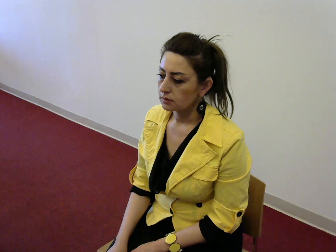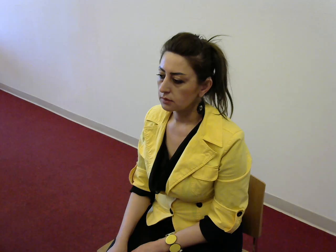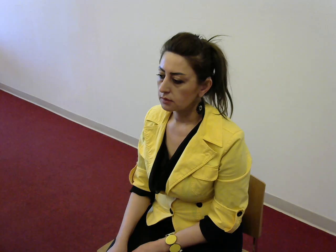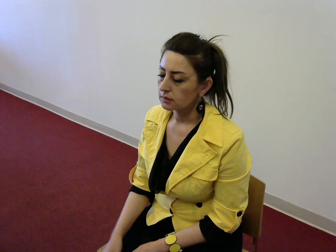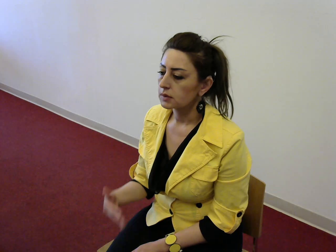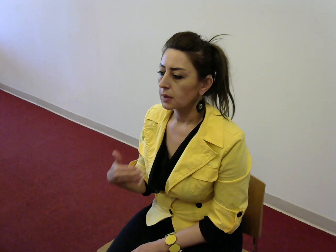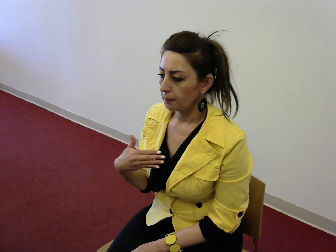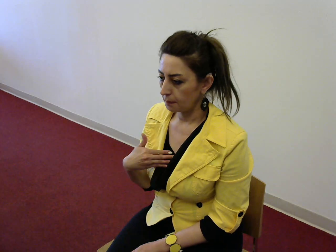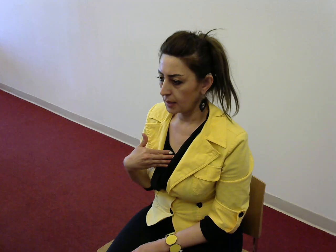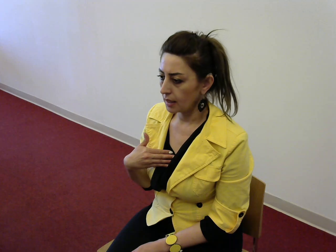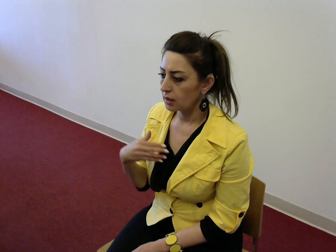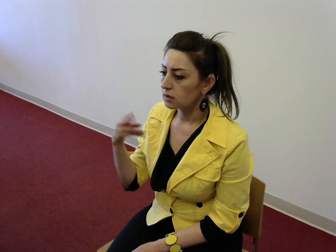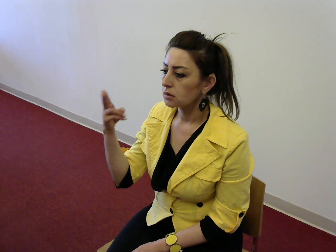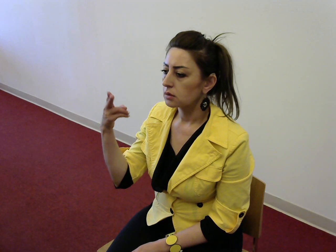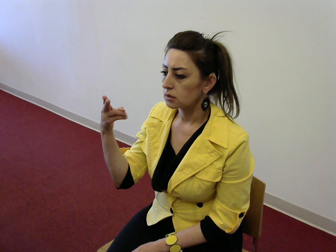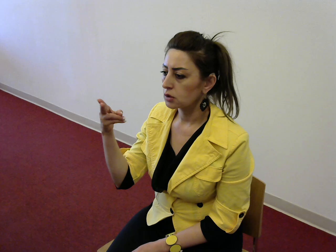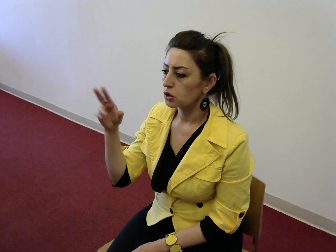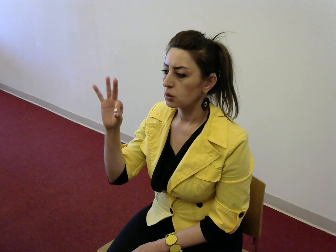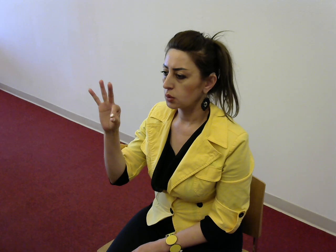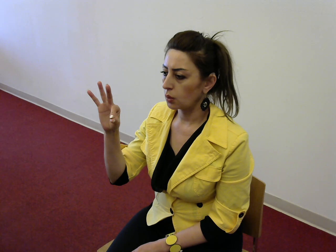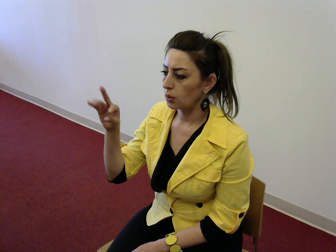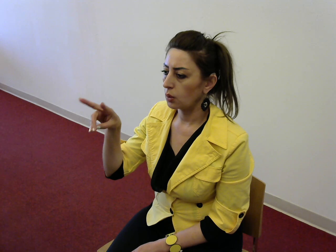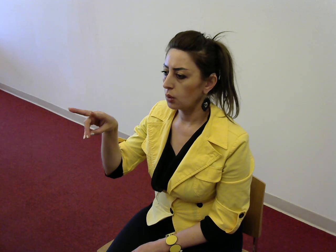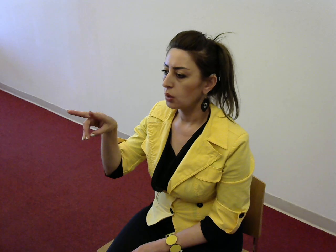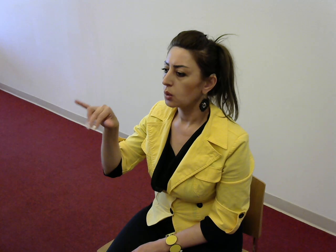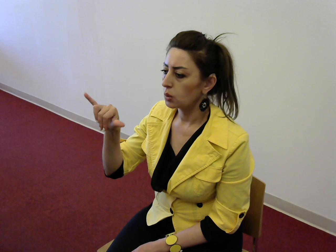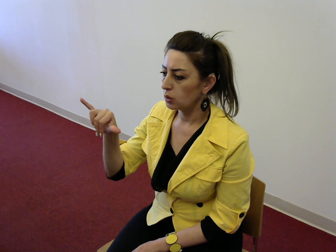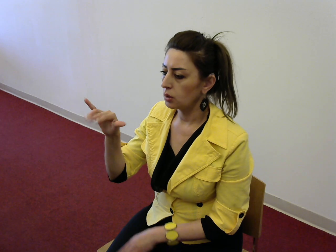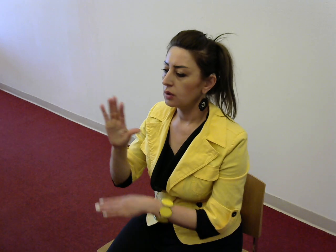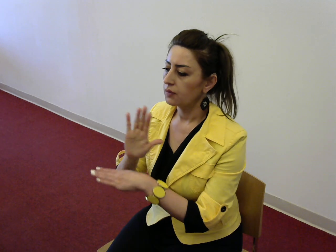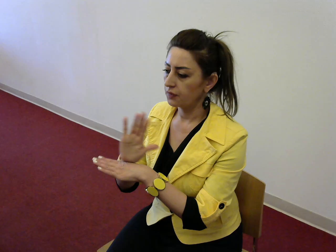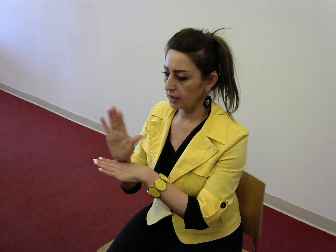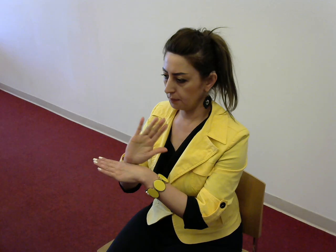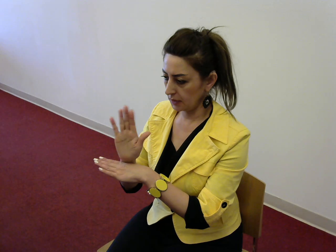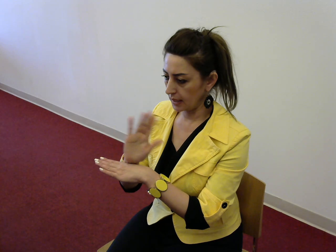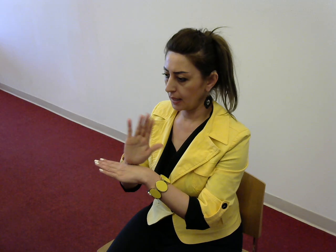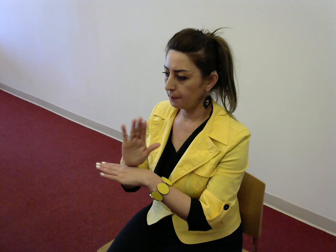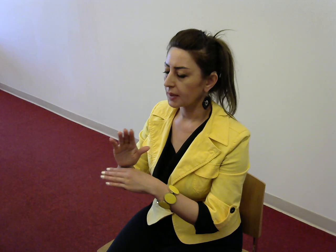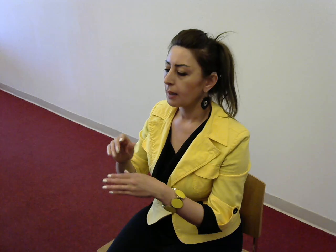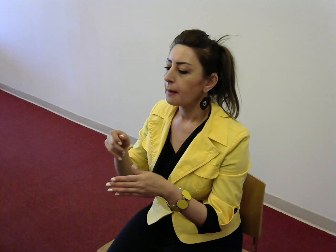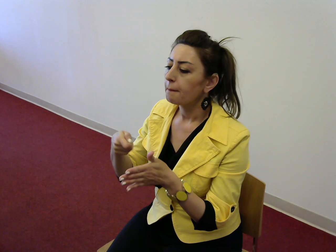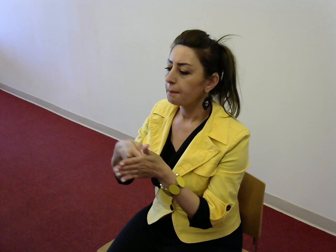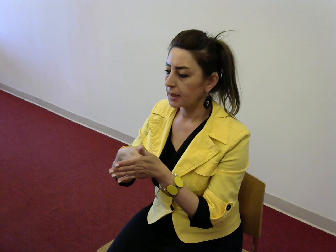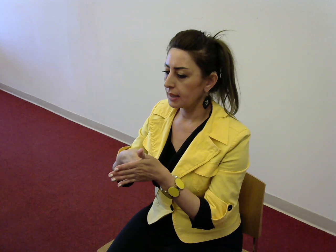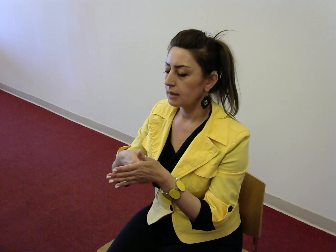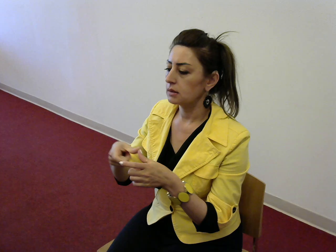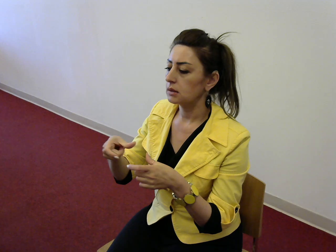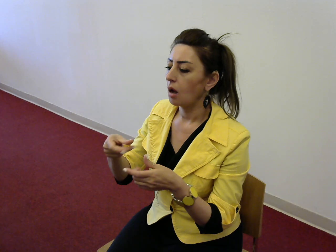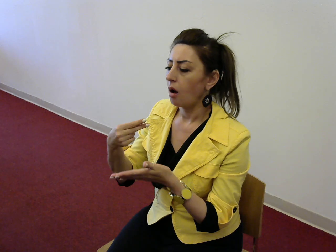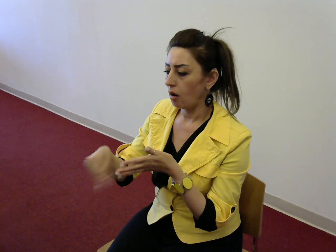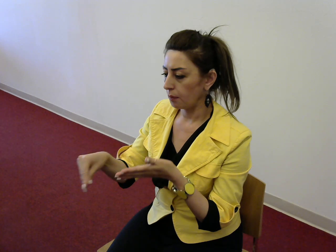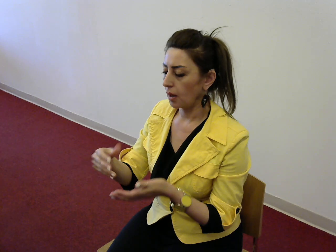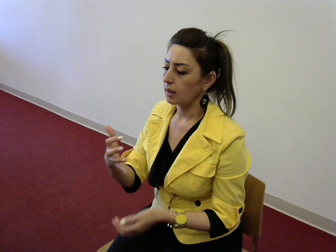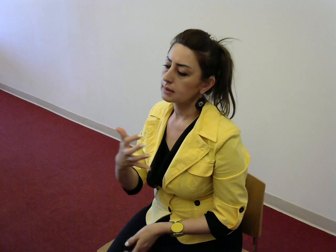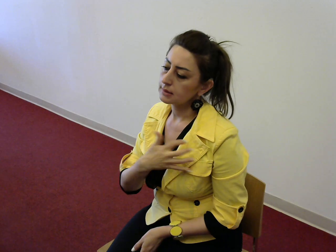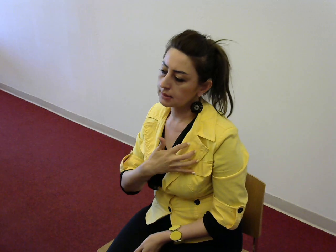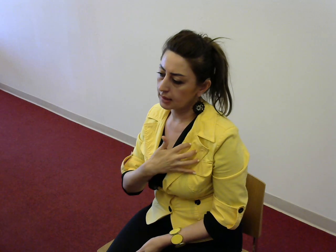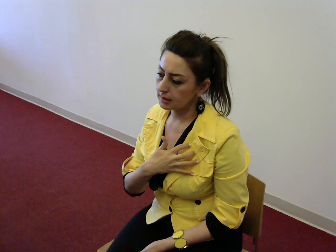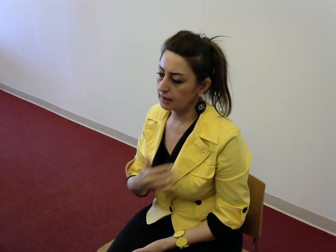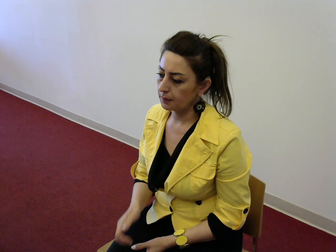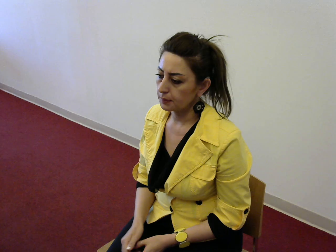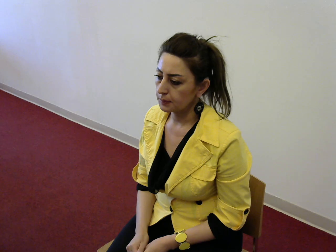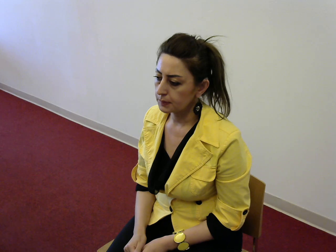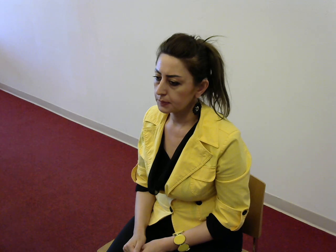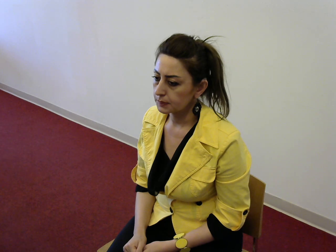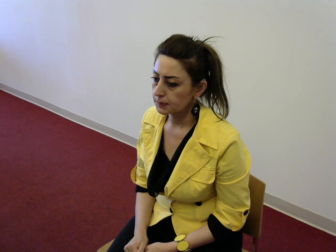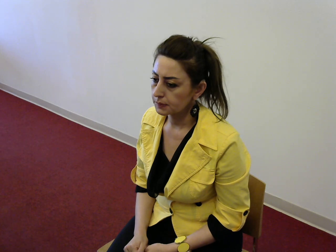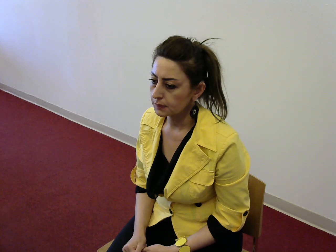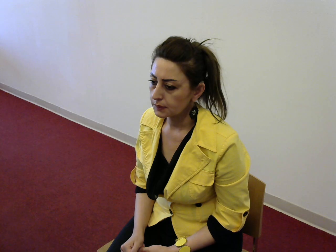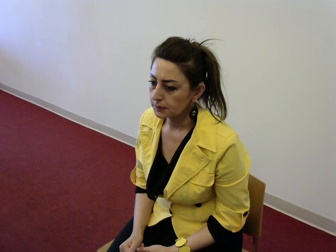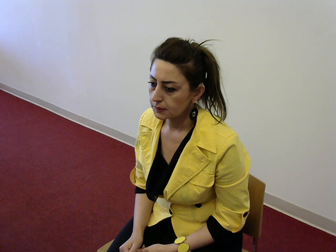Mən "Dolu" filminə bilet almaq istəyirəm